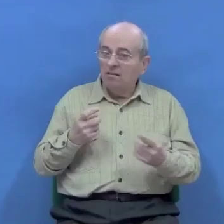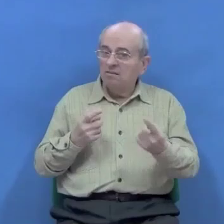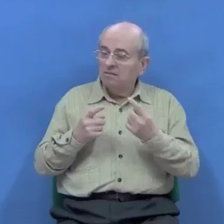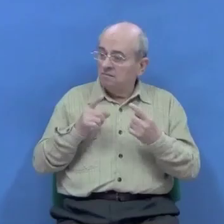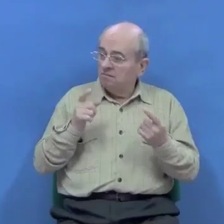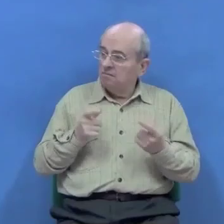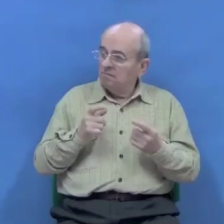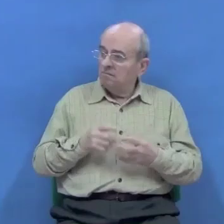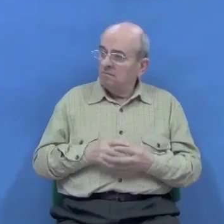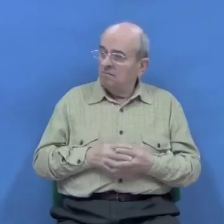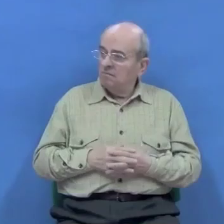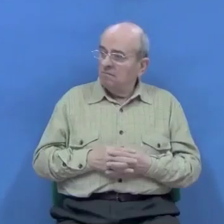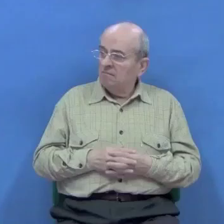Nadjeżdżający pociąg jest niebezpieczny.